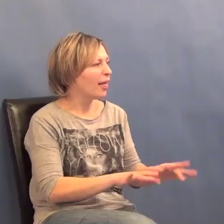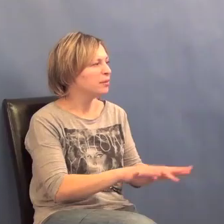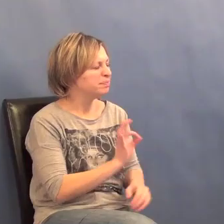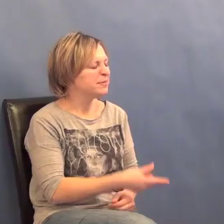Zgadza się!